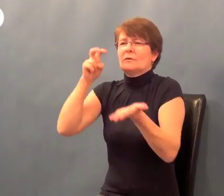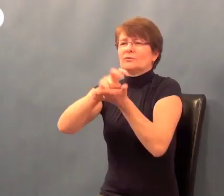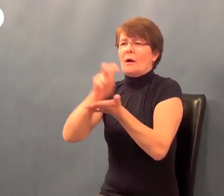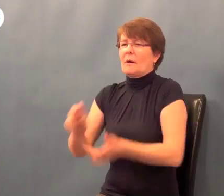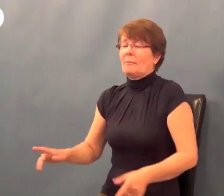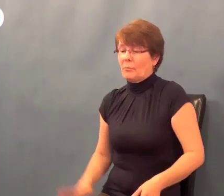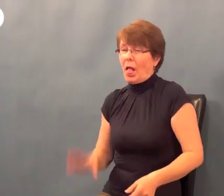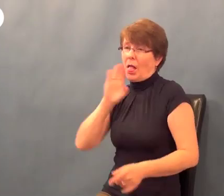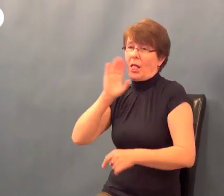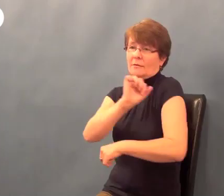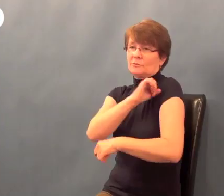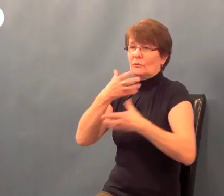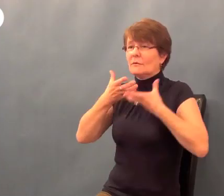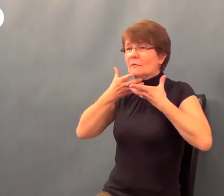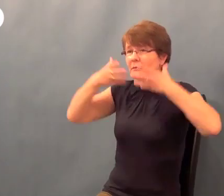Pies nadal miał na głowie słoik.